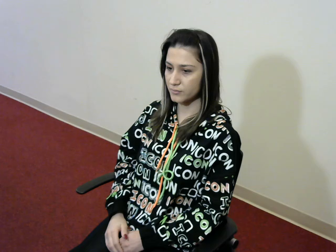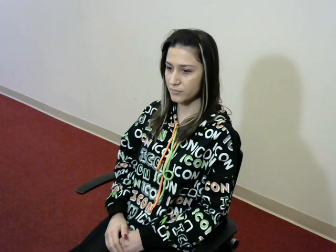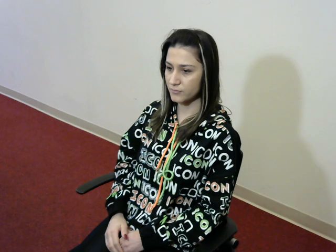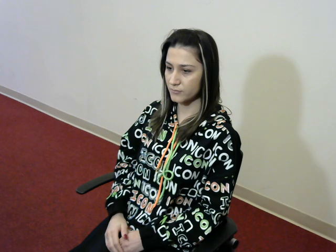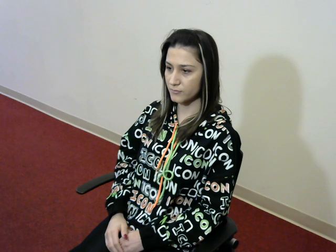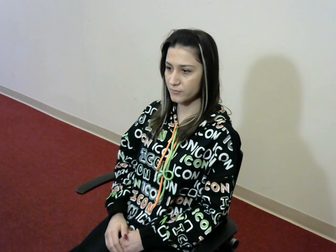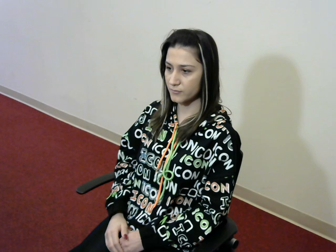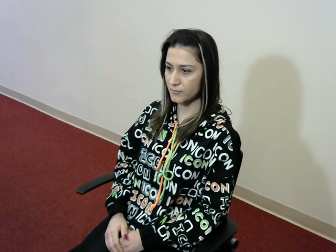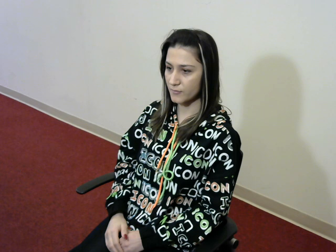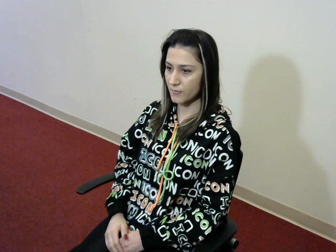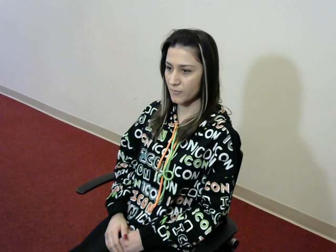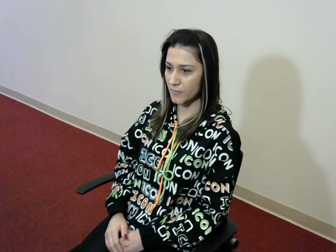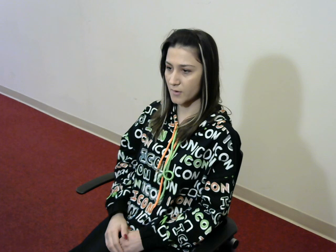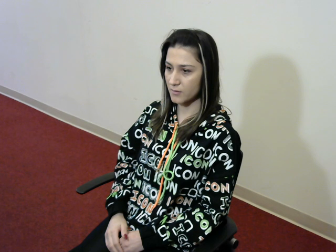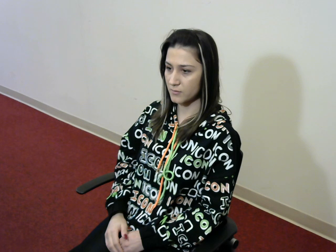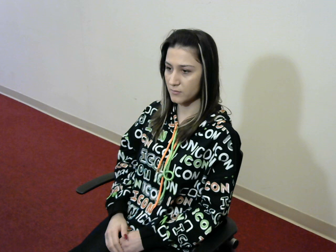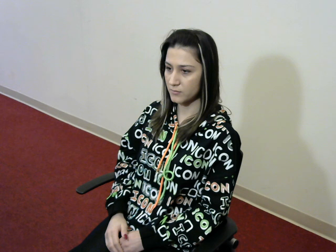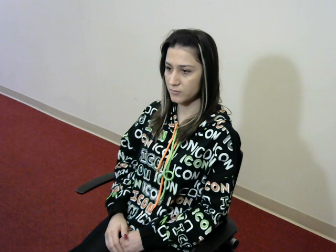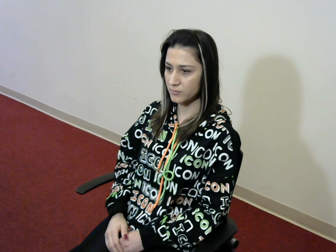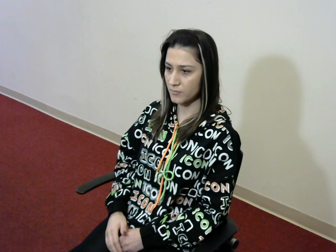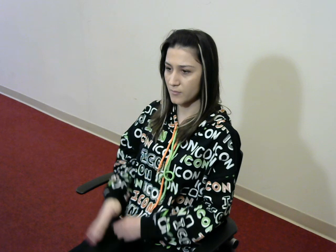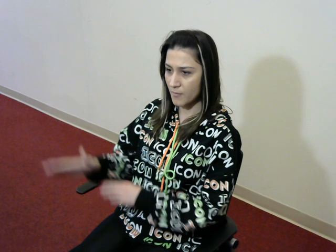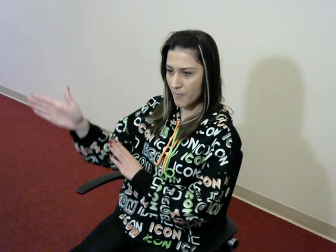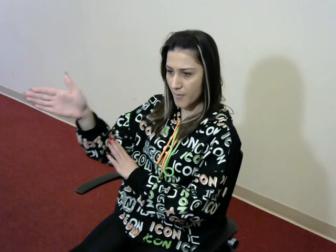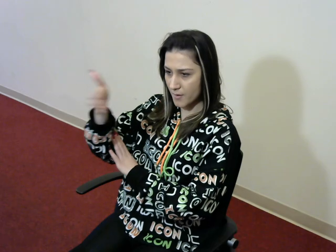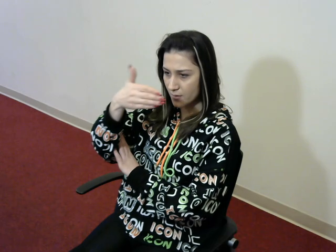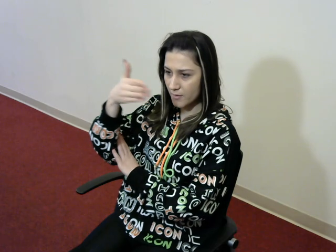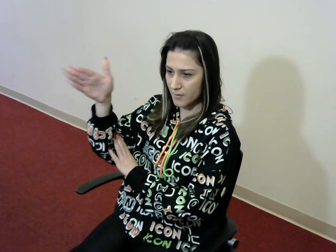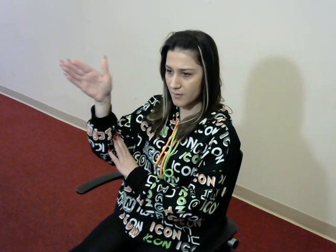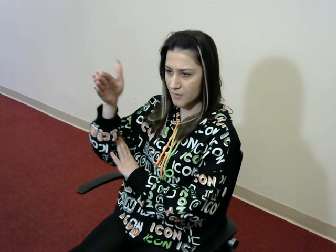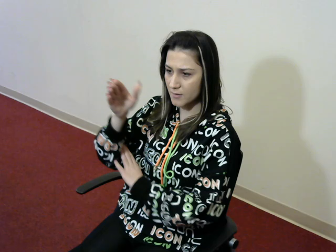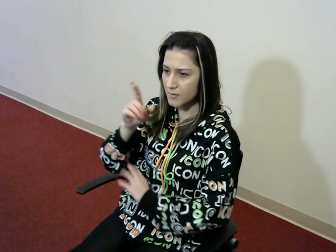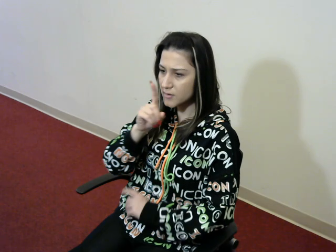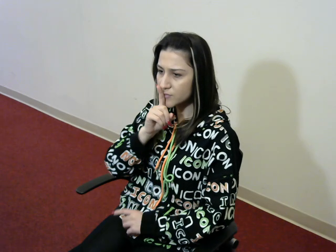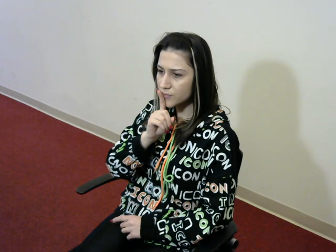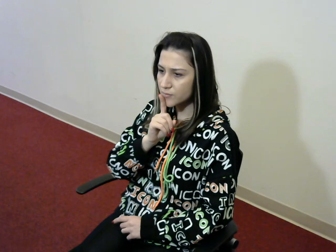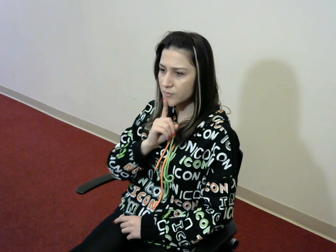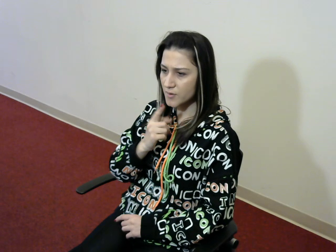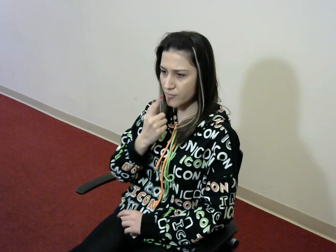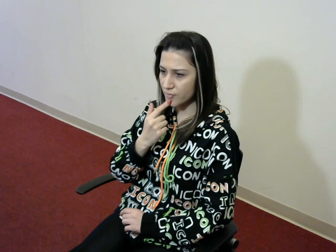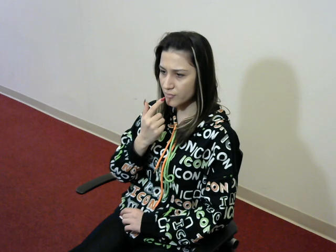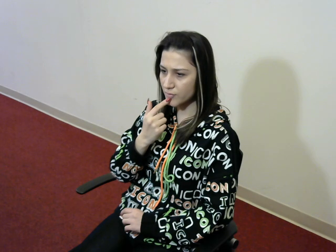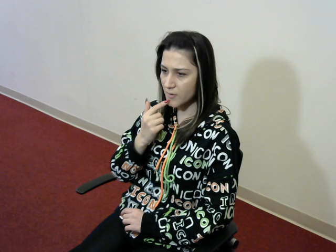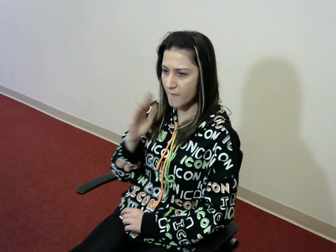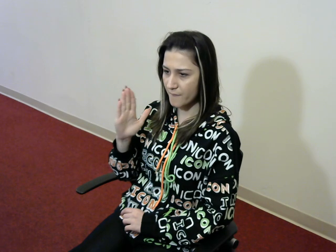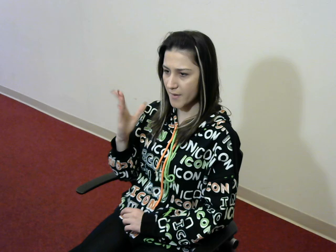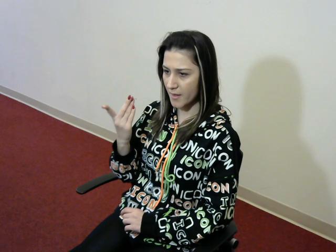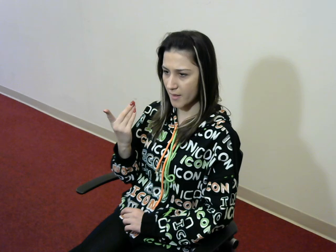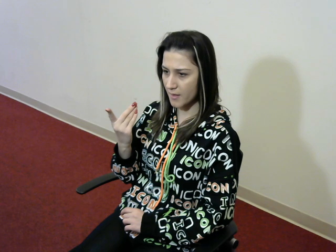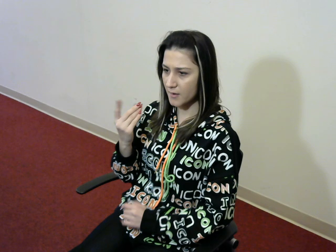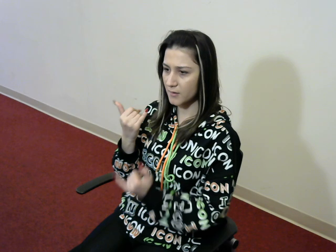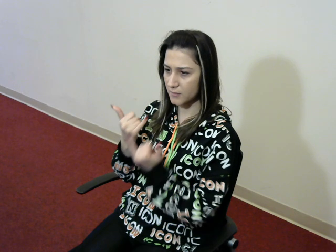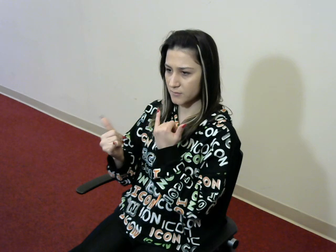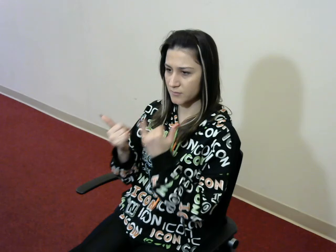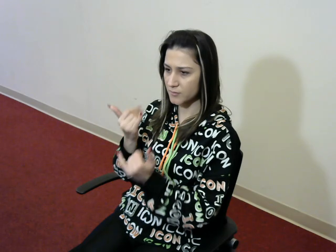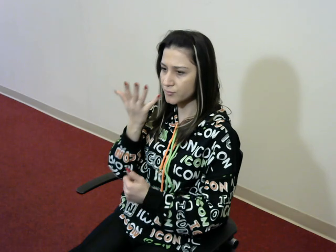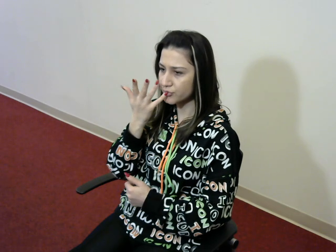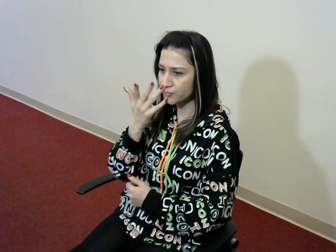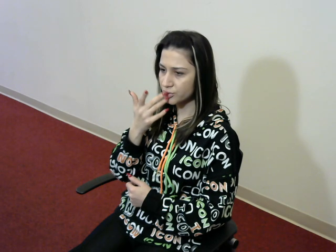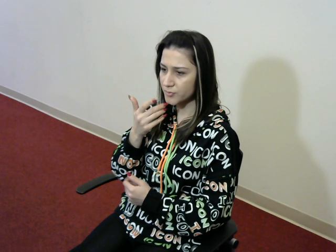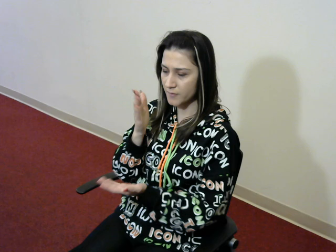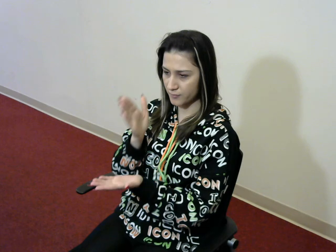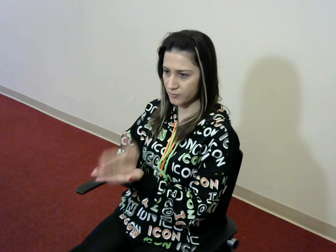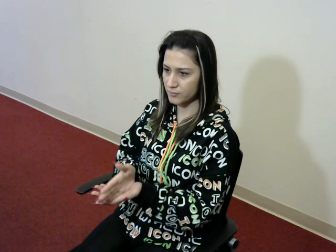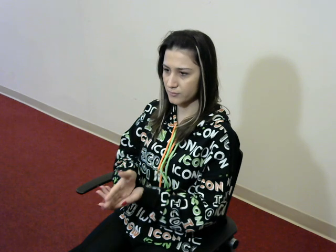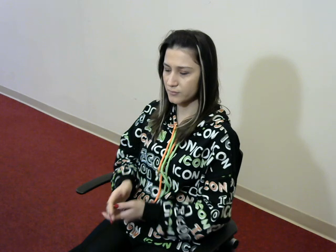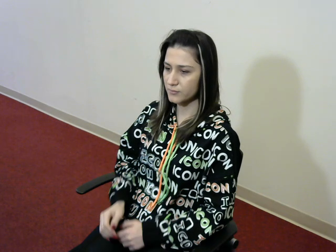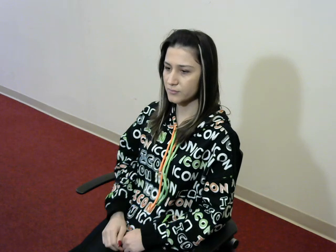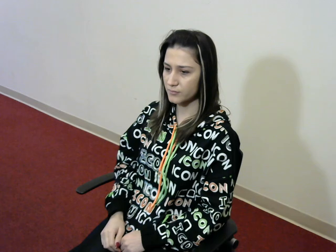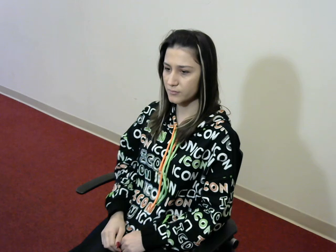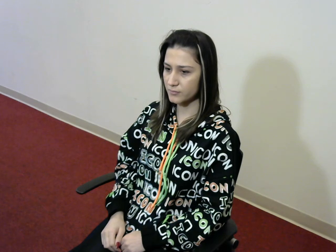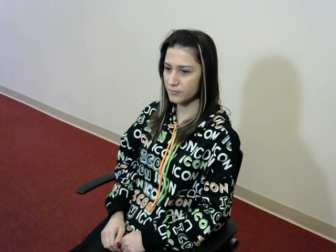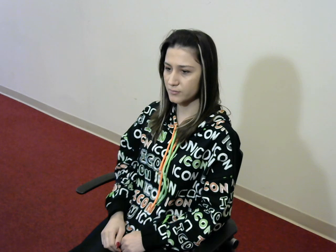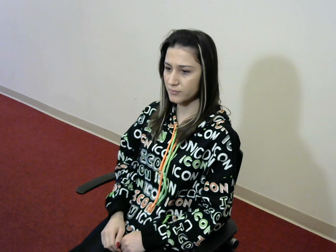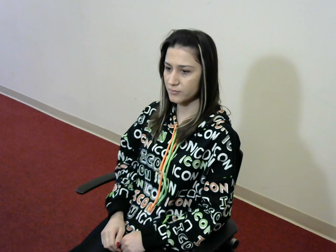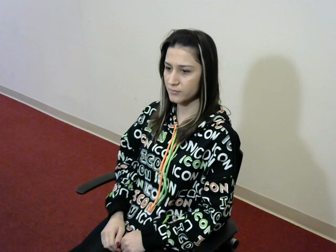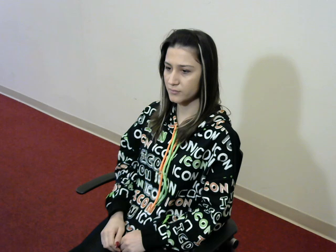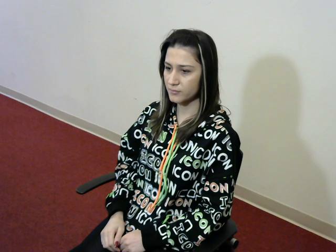Bayrağımızda mavi, qırmızı və yaşıl rənglər var